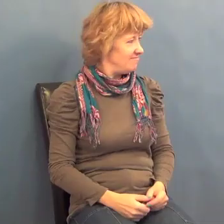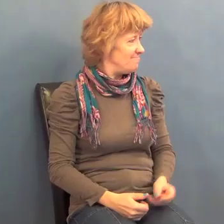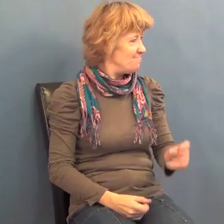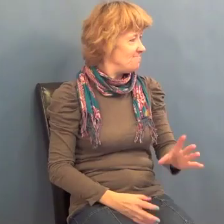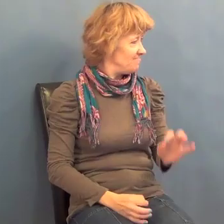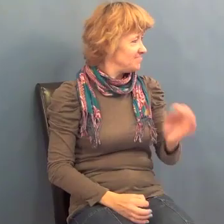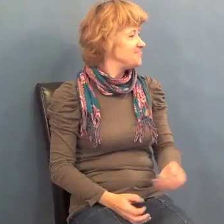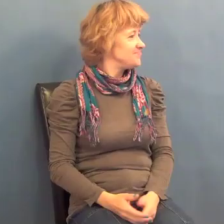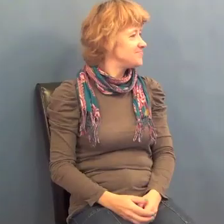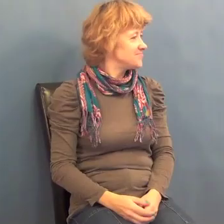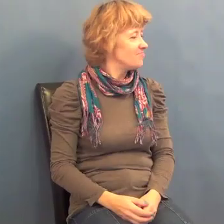Tak, dobrze.